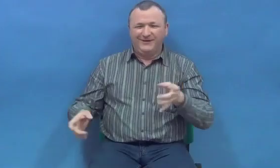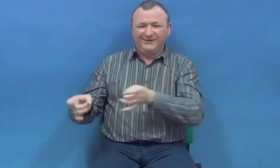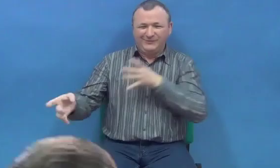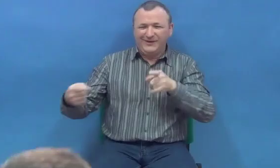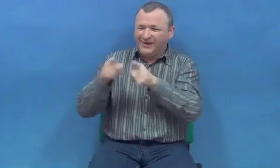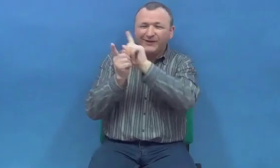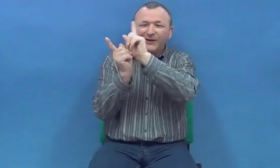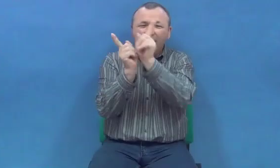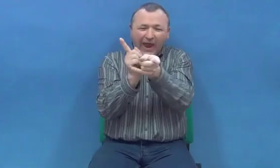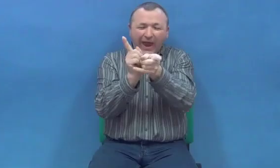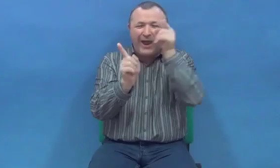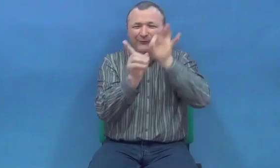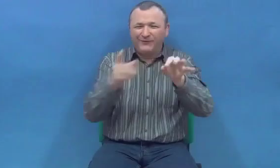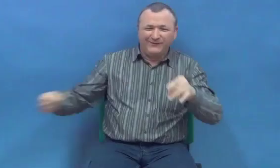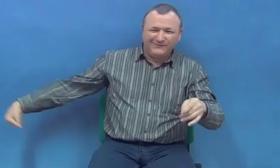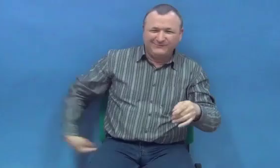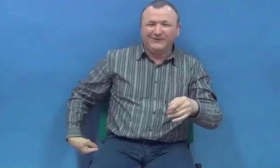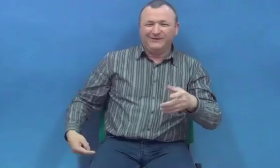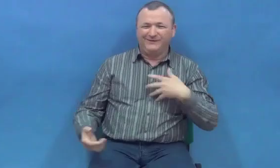Wskazówka strzeliła jak strzała, akurat była odpowiednio ustawiona.